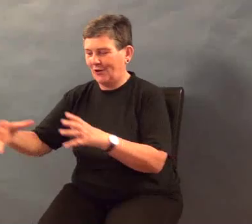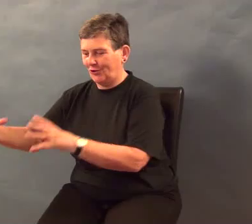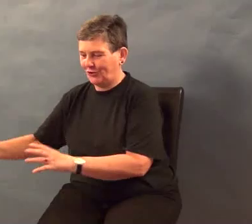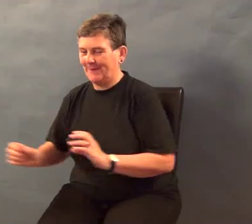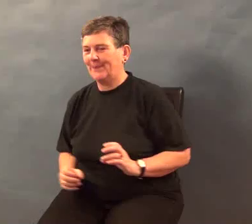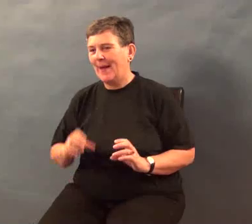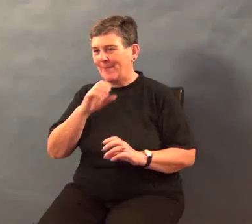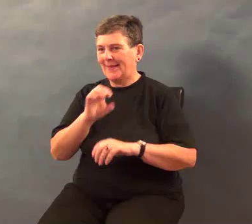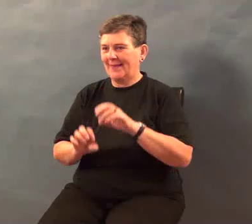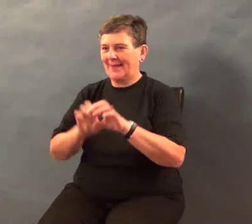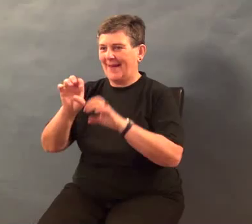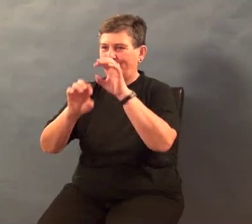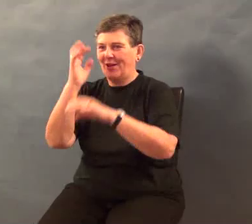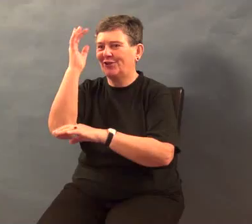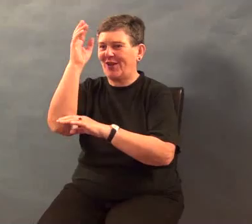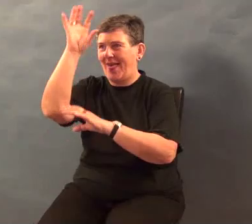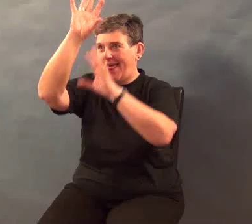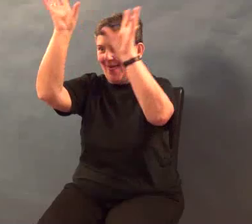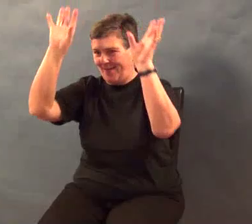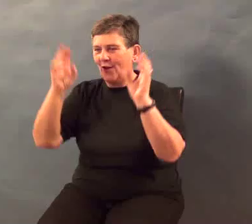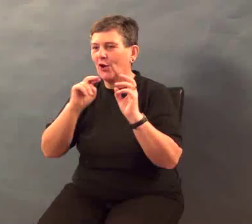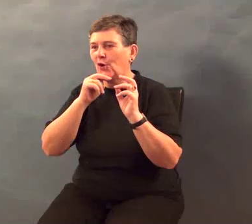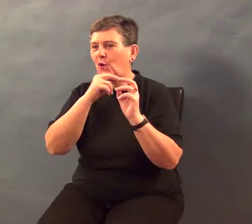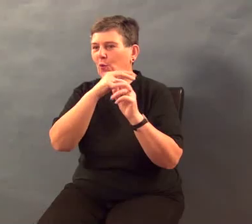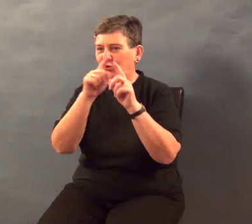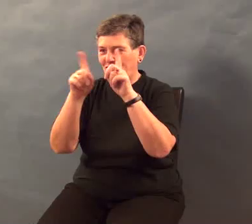Pan wchodzi na drabinę, która jest oparta o drzewo z gruszkami.